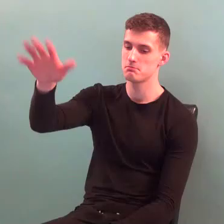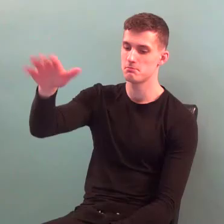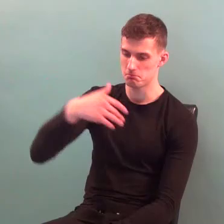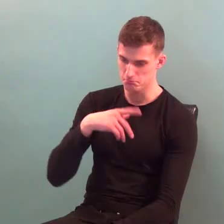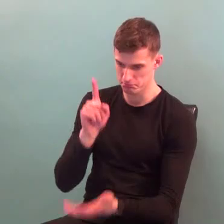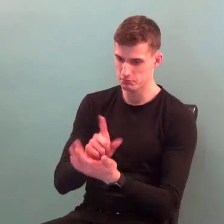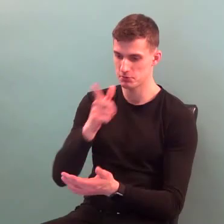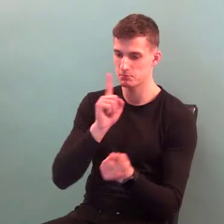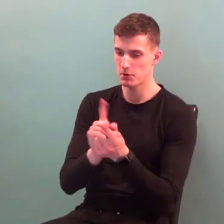Mnie się uda z tobą spotkać.